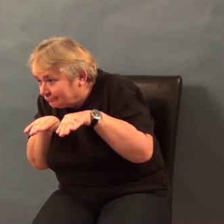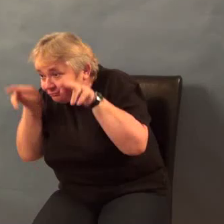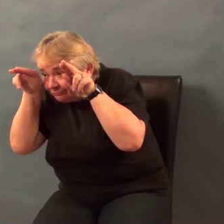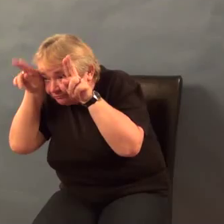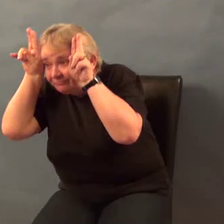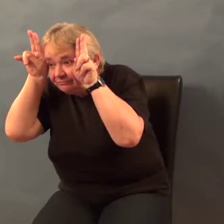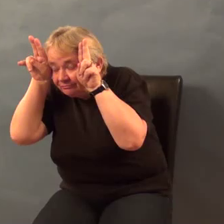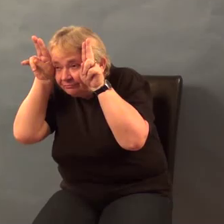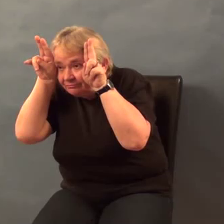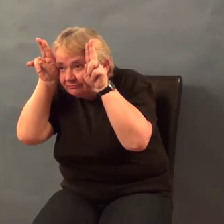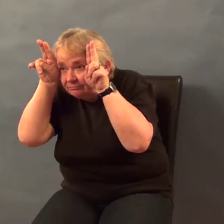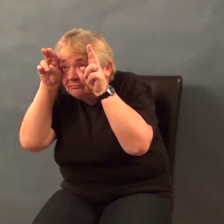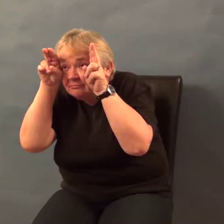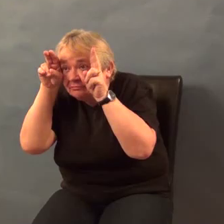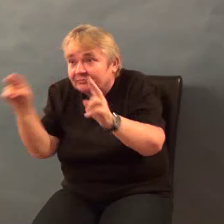Kot coś zauważył.